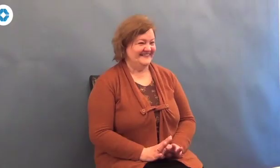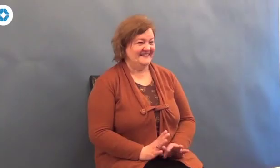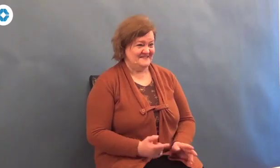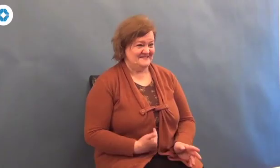Ja?